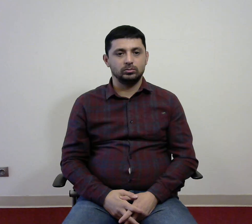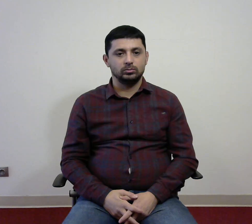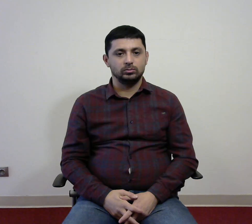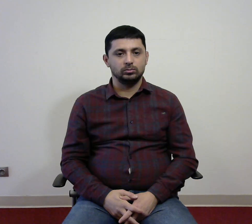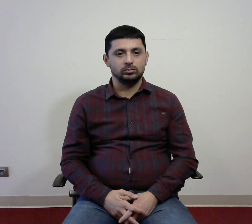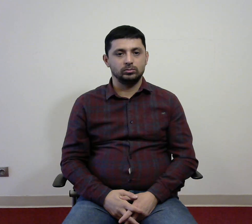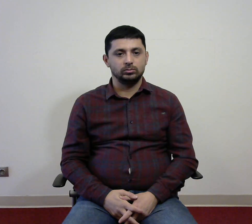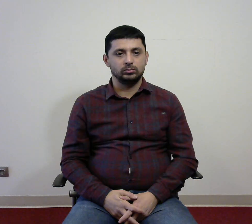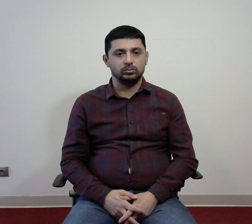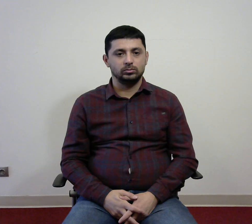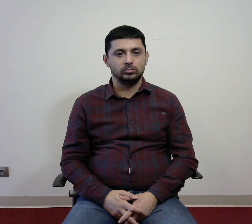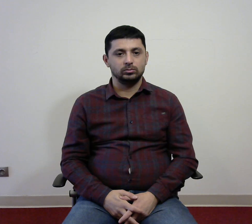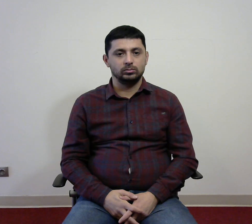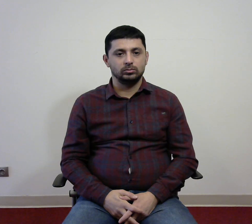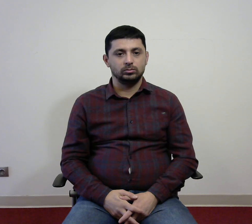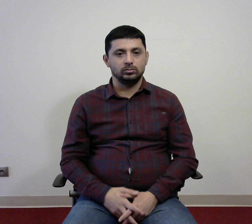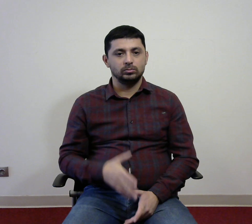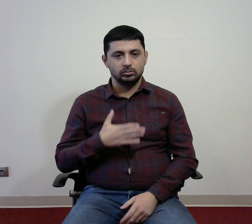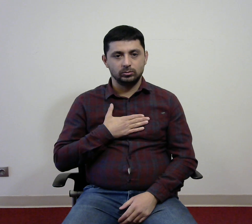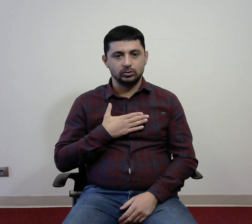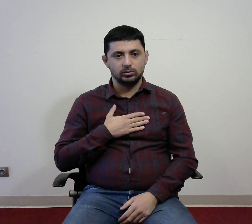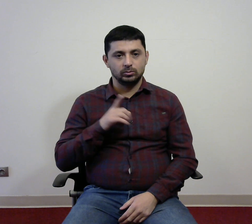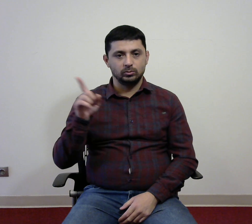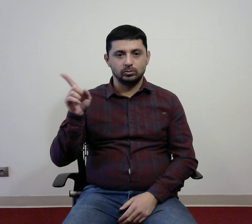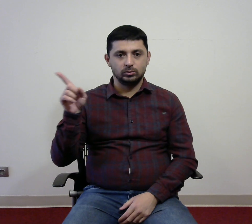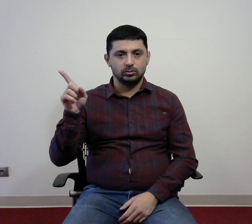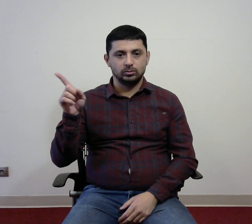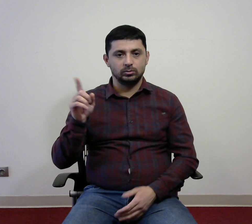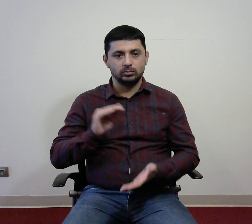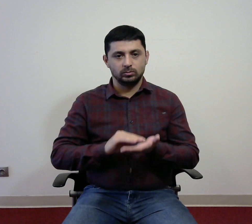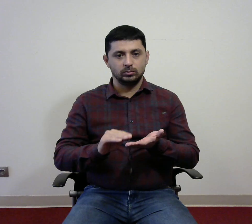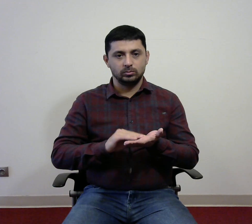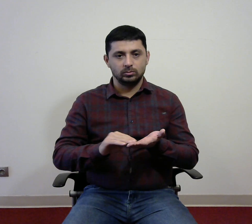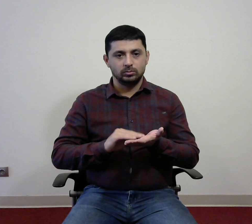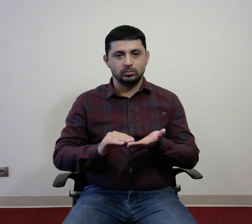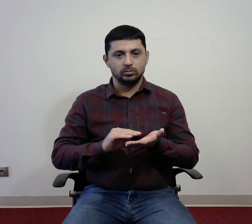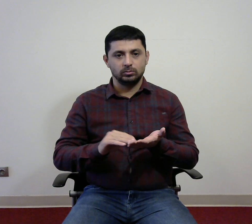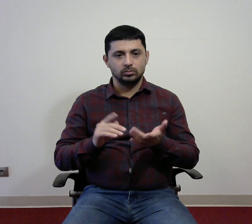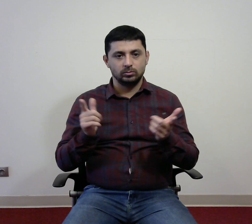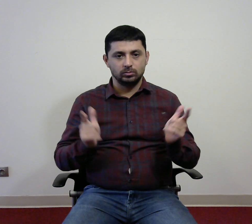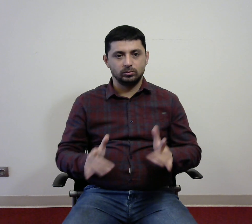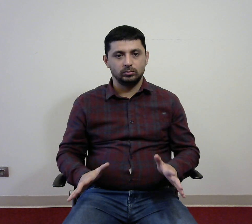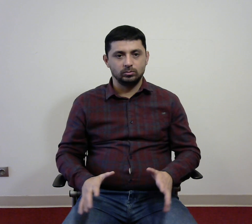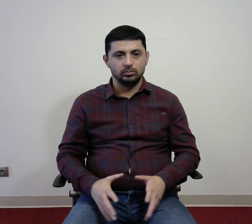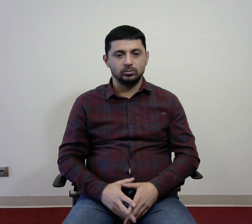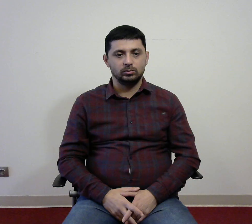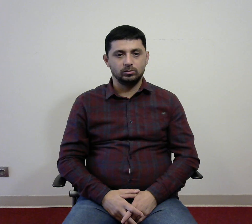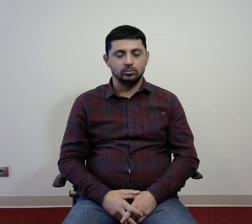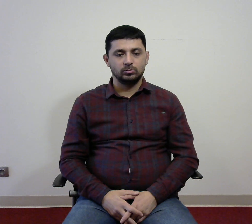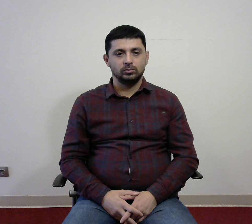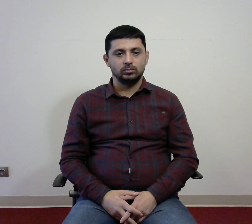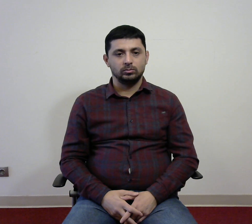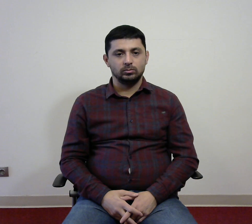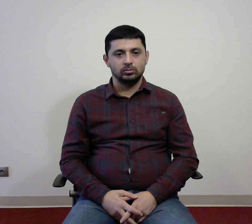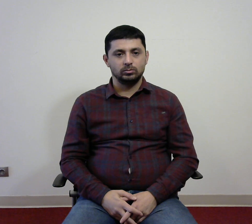Mən onun yazdıqları ilə razı deyiləm